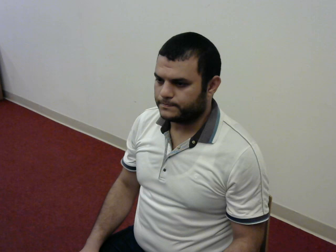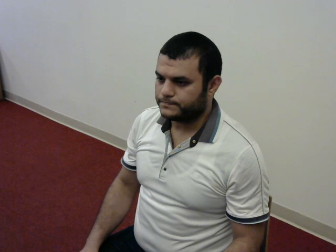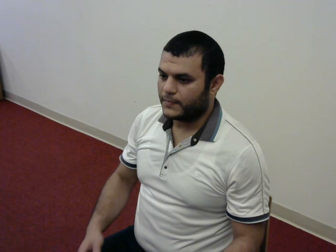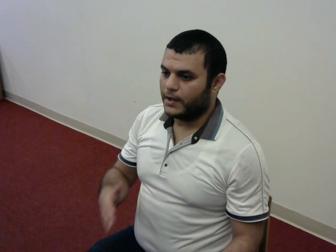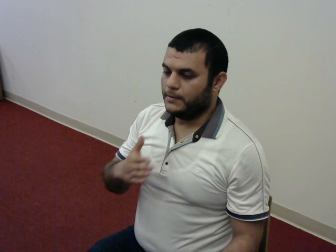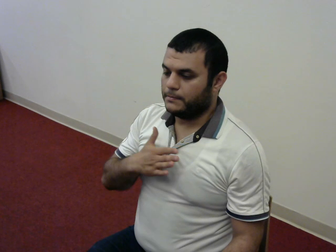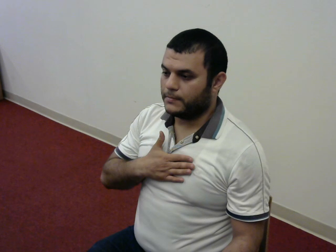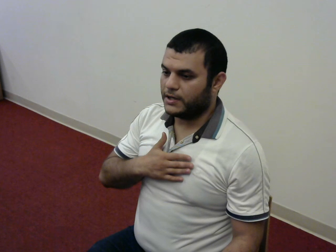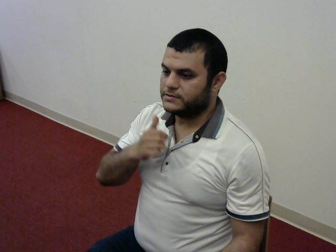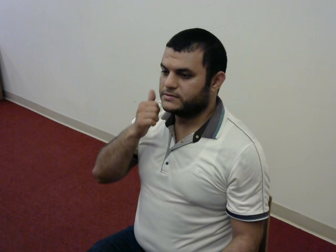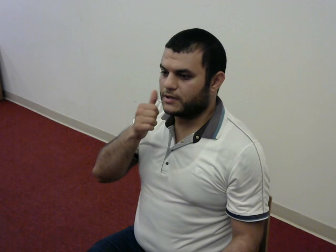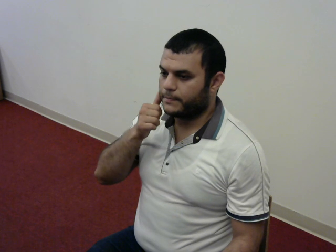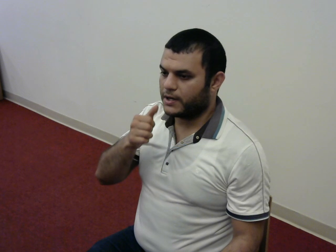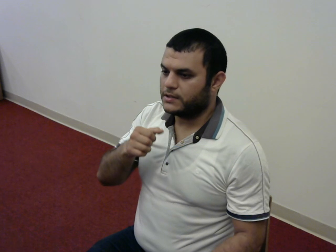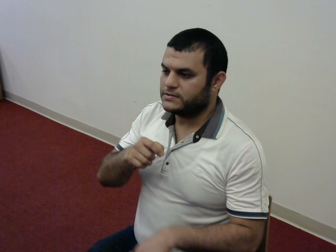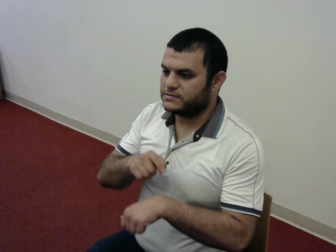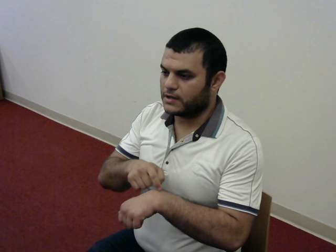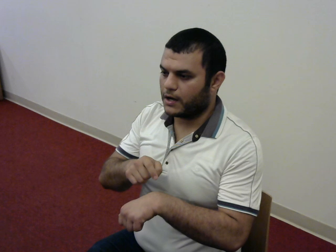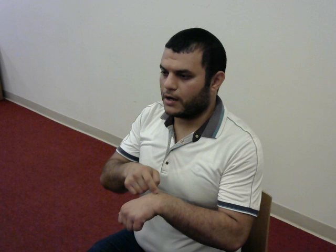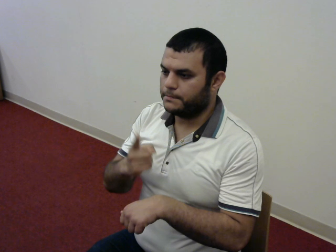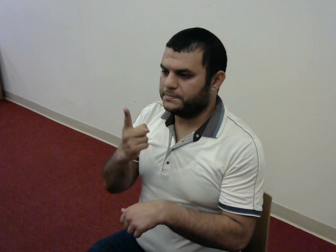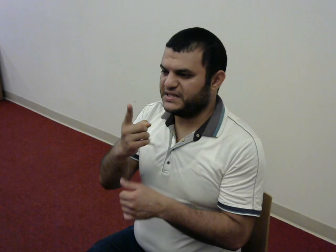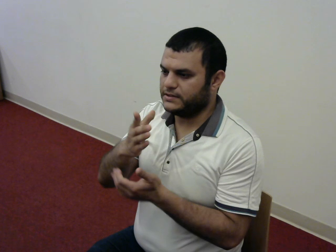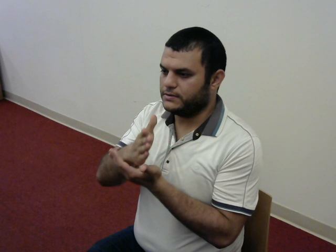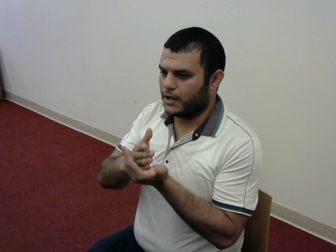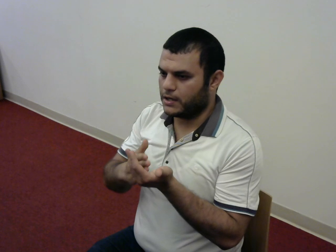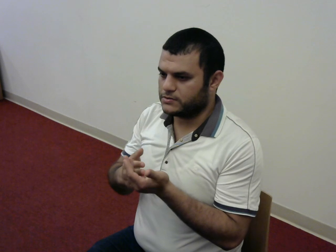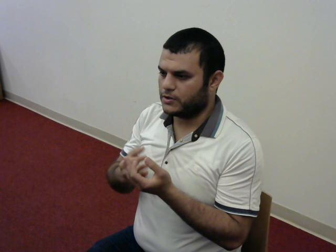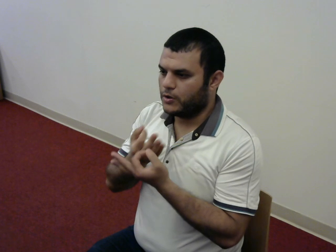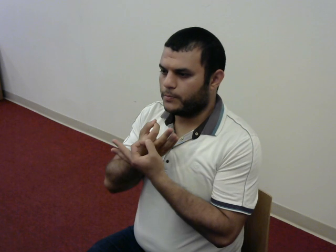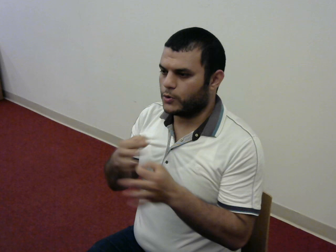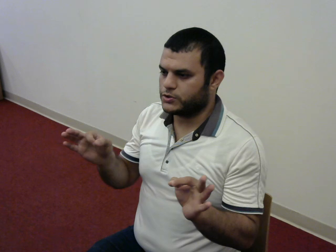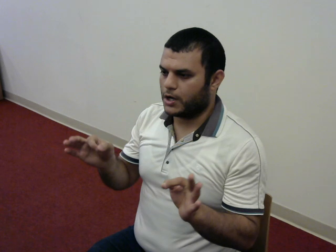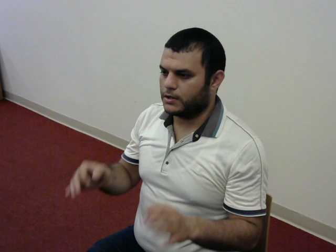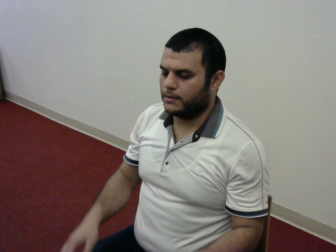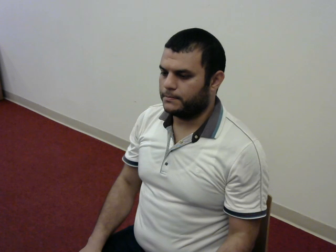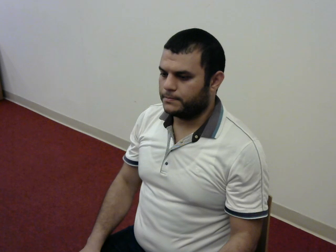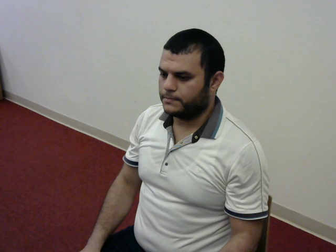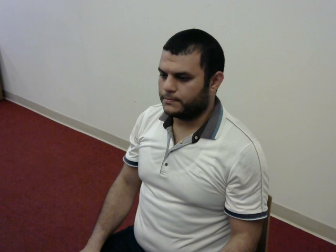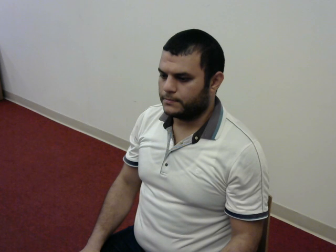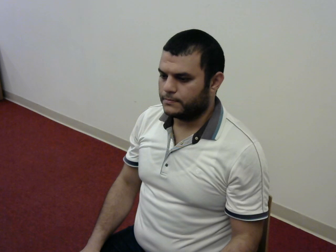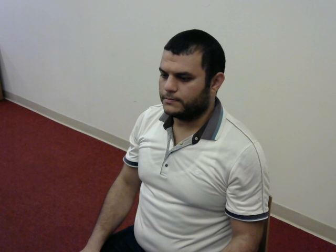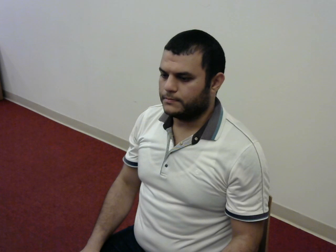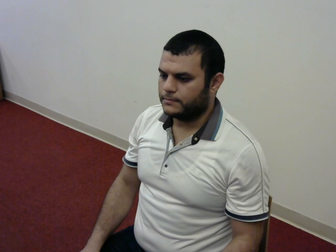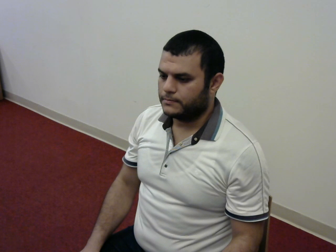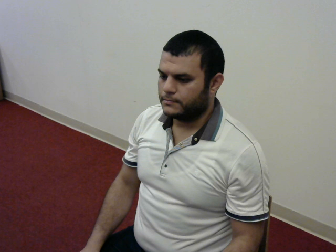Mən sabah saat birin yarısı boşam